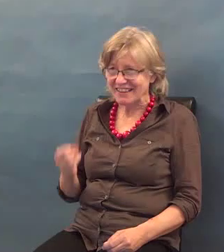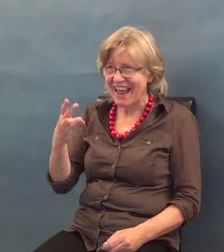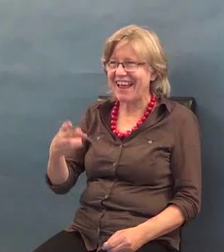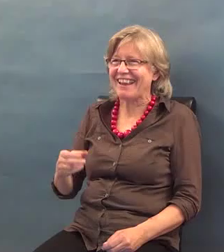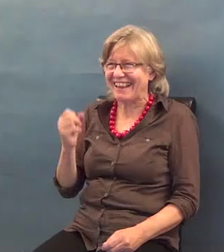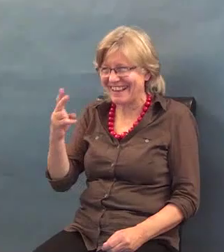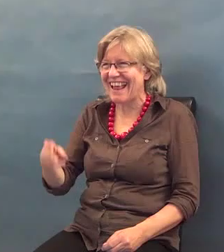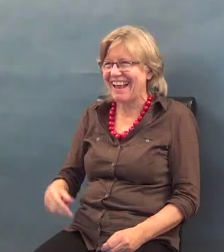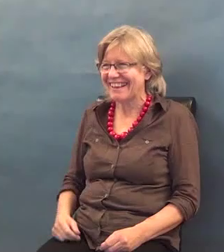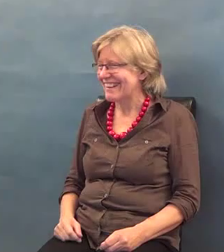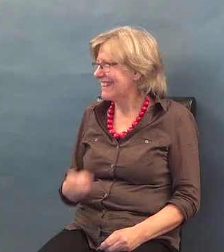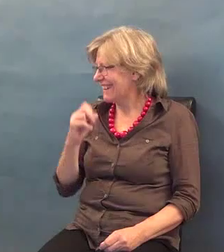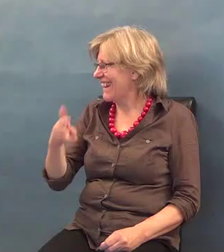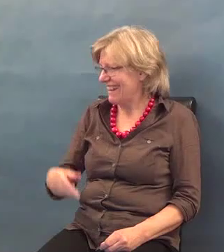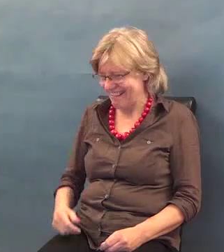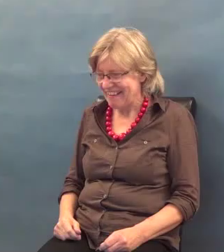Tak.